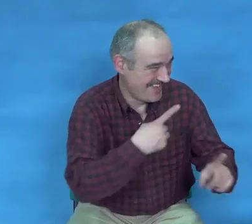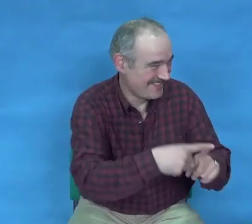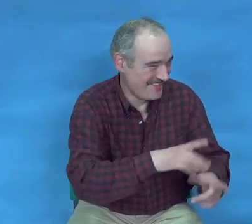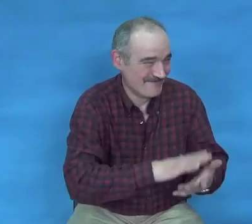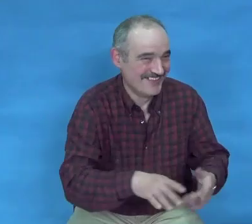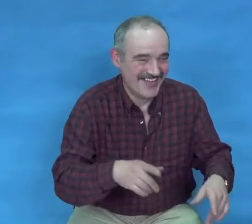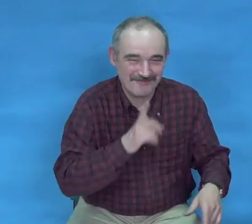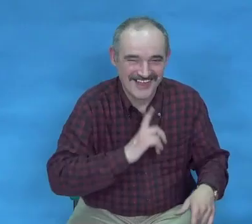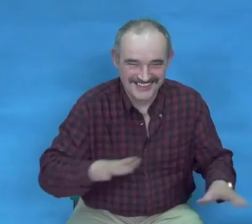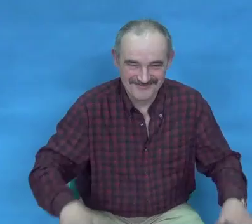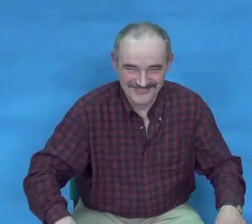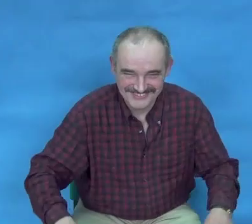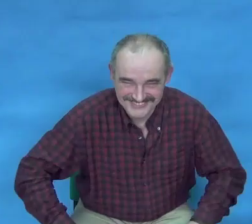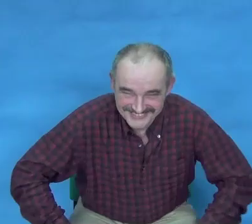Nie jesteś katolikiem, tylko muzułmaninem.